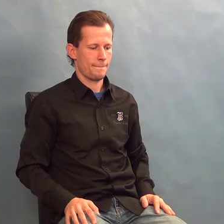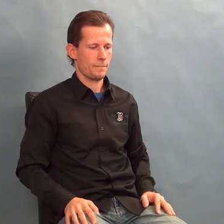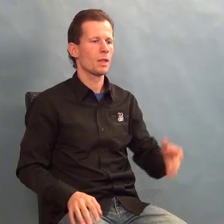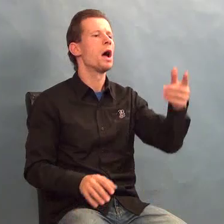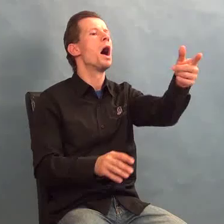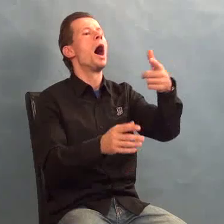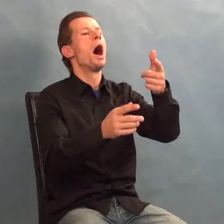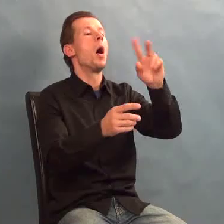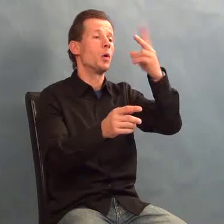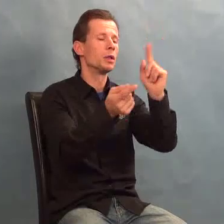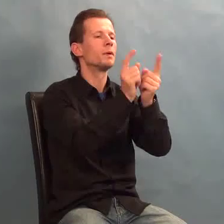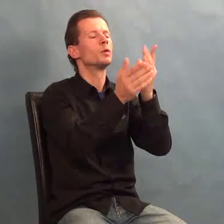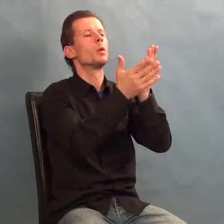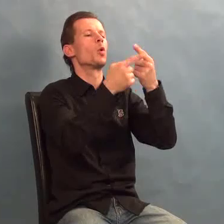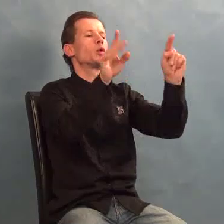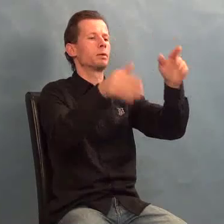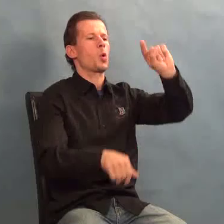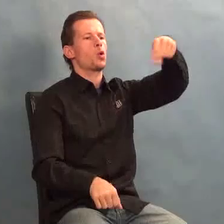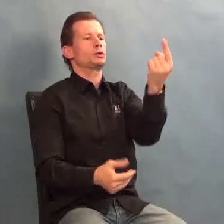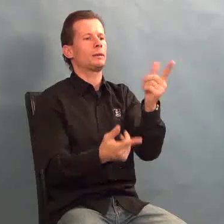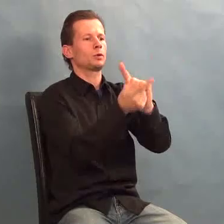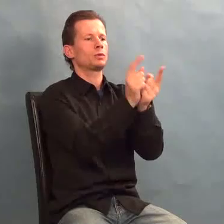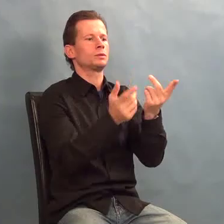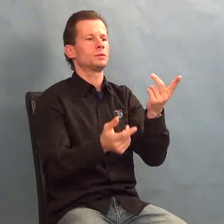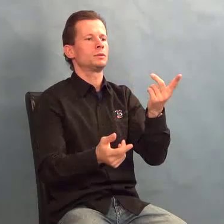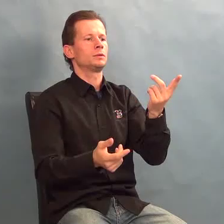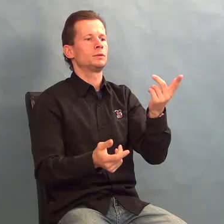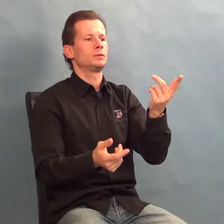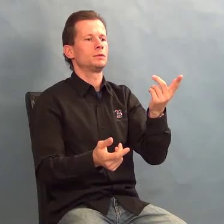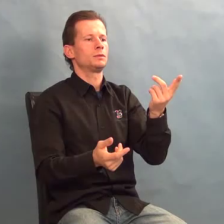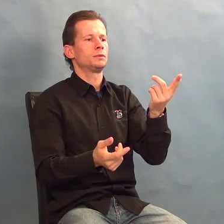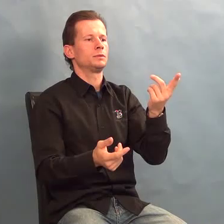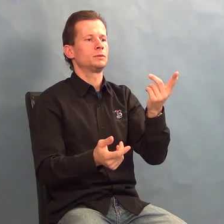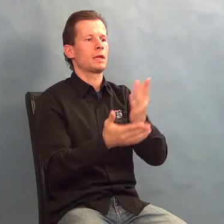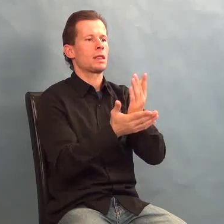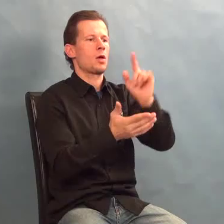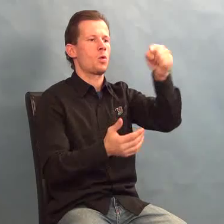Drugie spotkanie może być krótkie, możemy się spotkać tylko na godzinę.